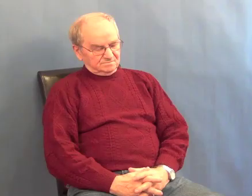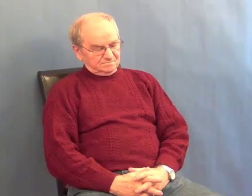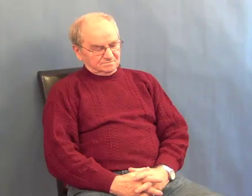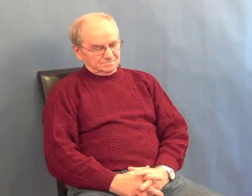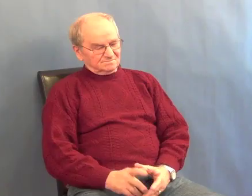Moment.